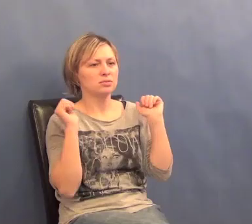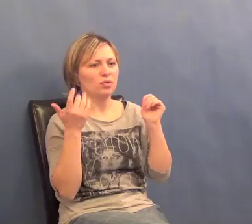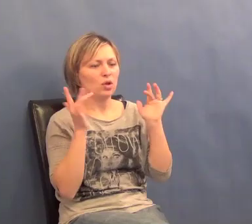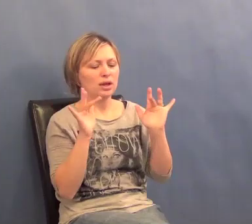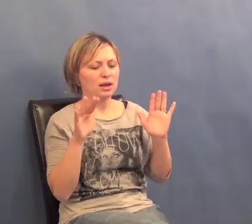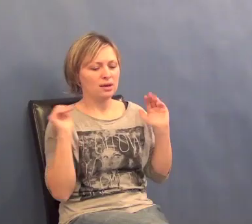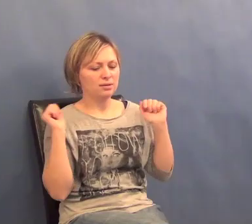Nie dotykać i wycofać się.